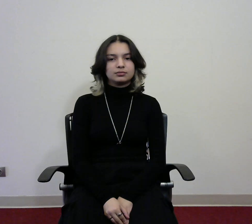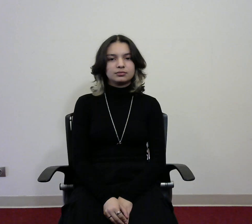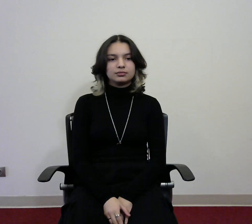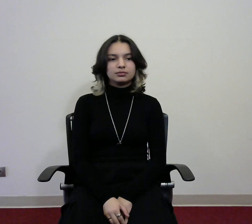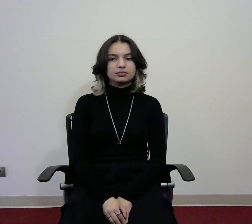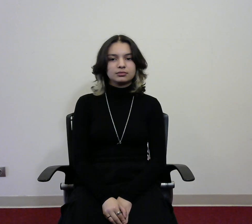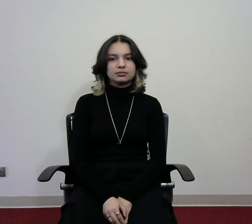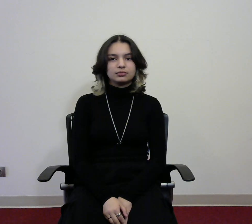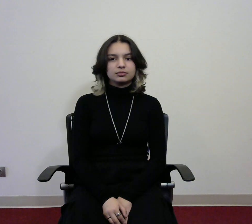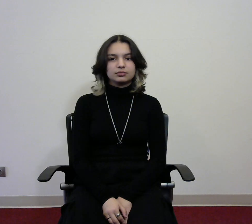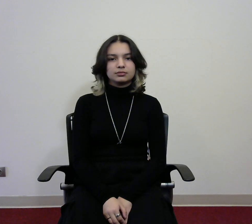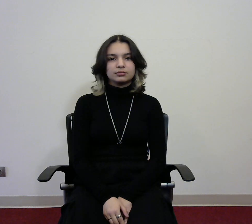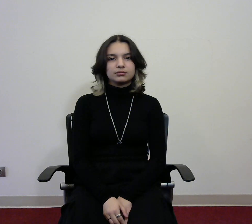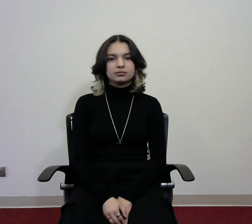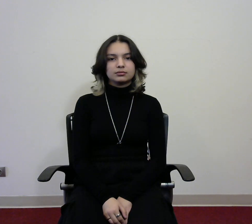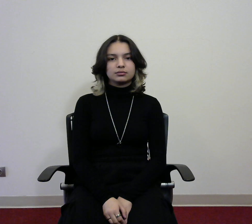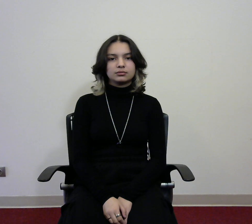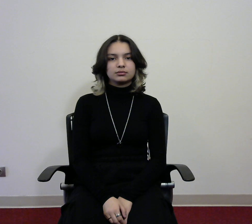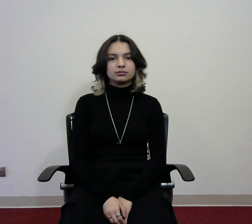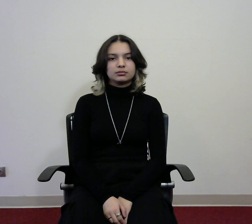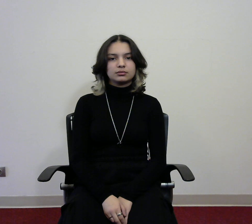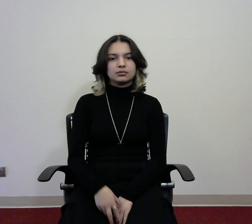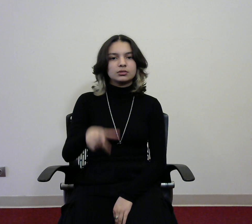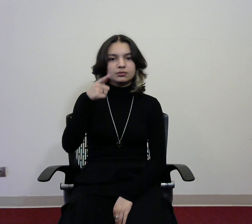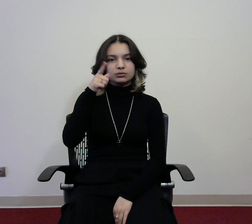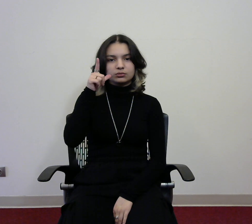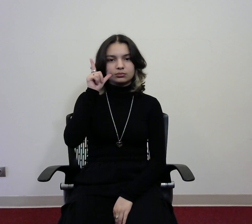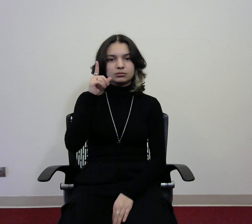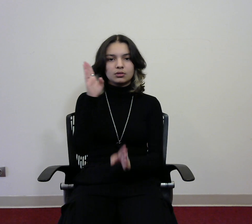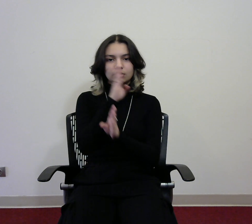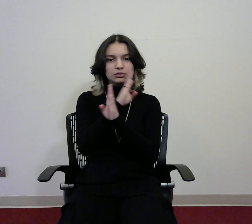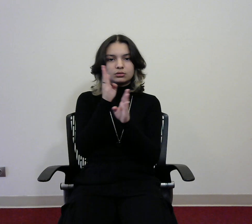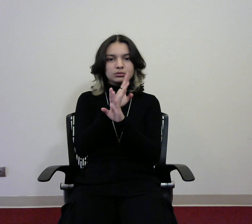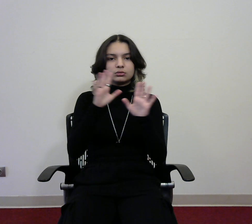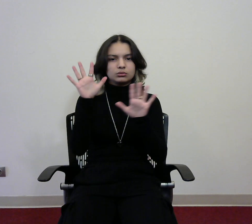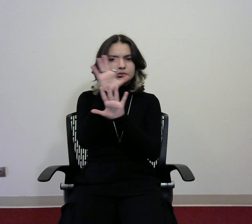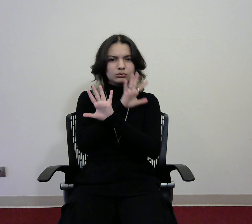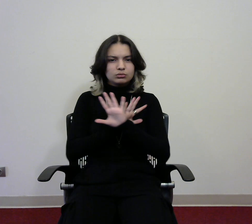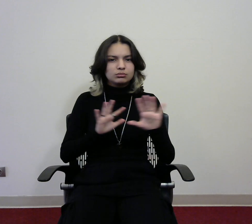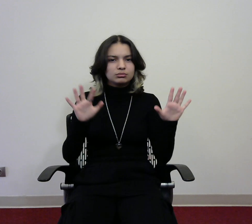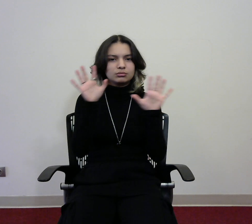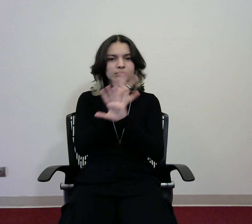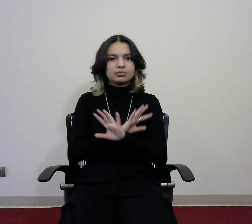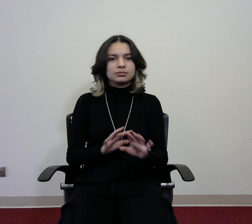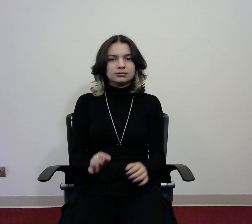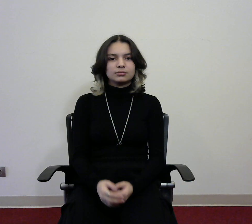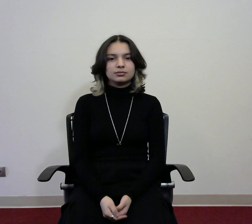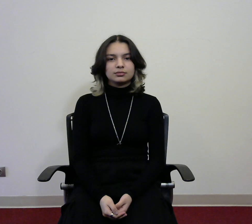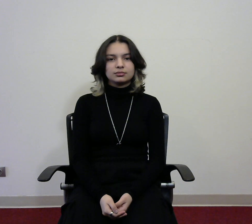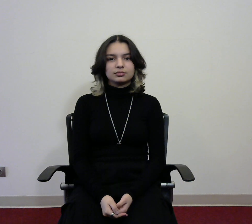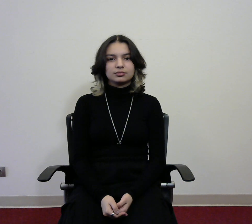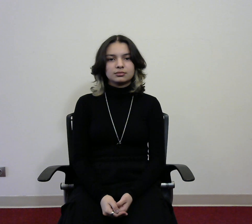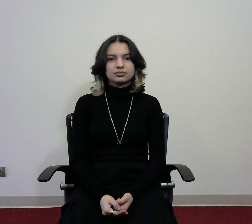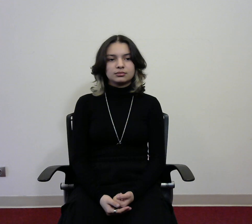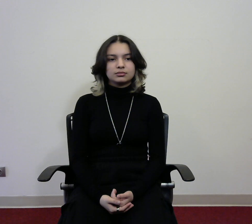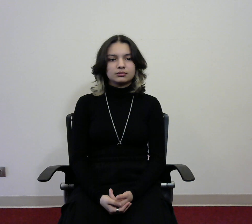Srağagün hava dumanlı idi